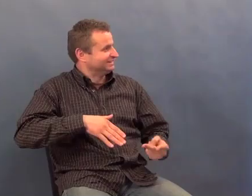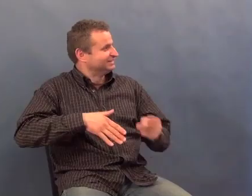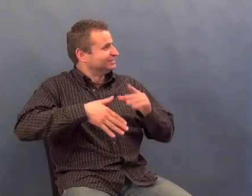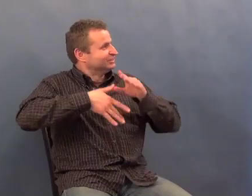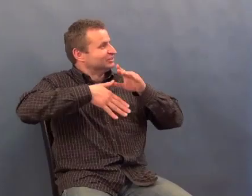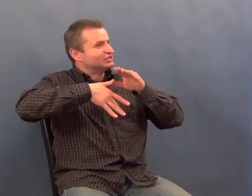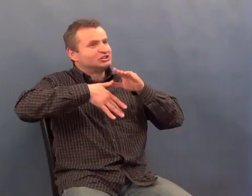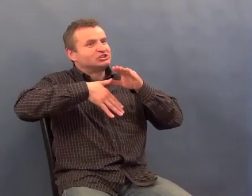Ze schodów.